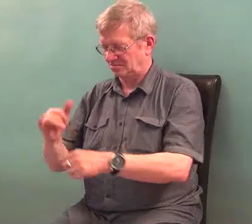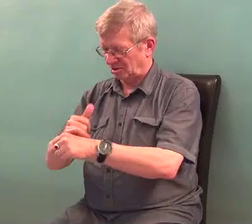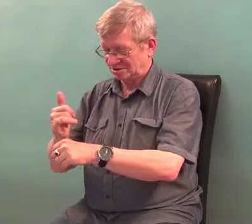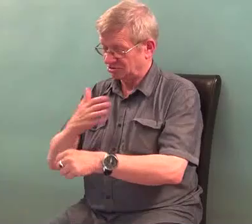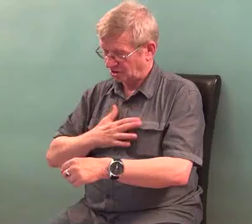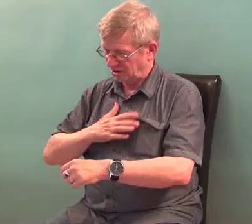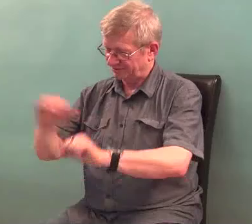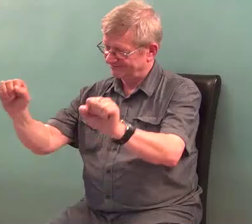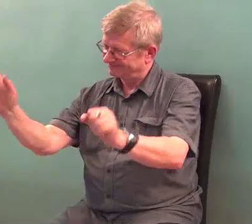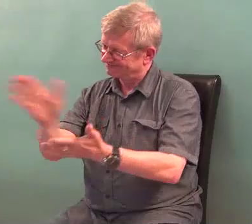W sobotę sprzątaj do czysta.